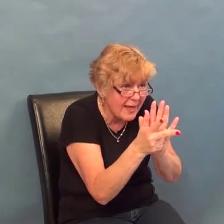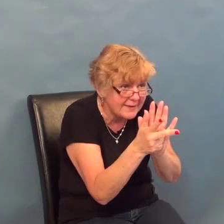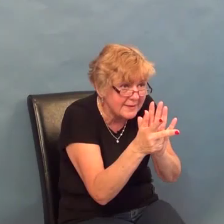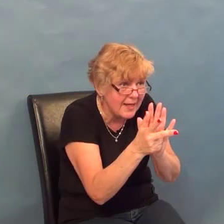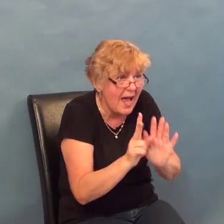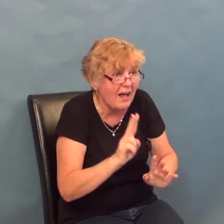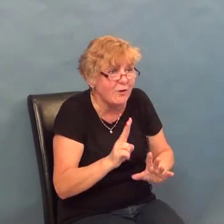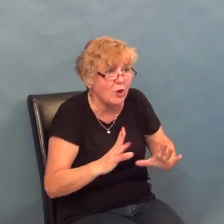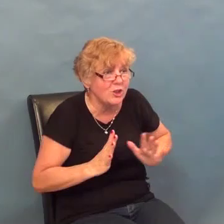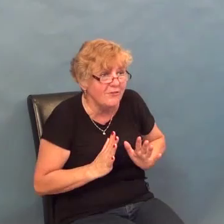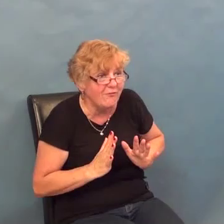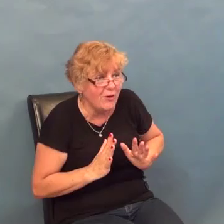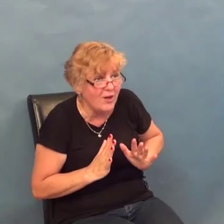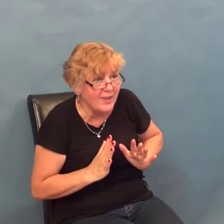Dwie godziny wolne.